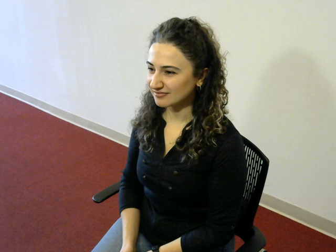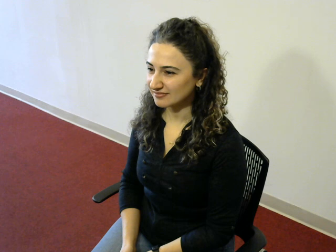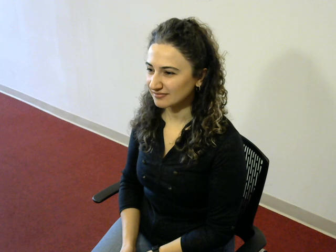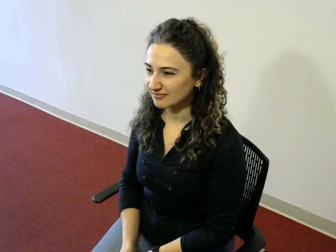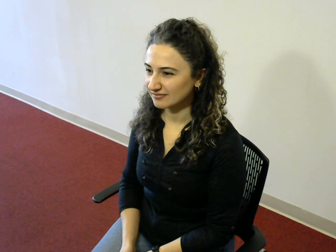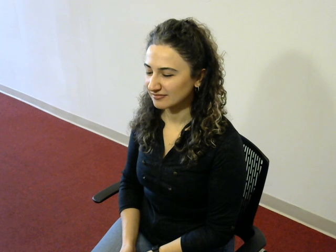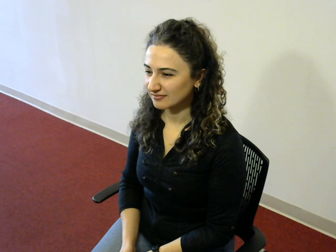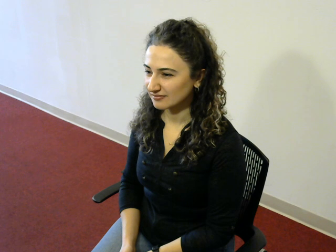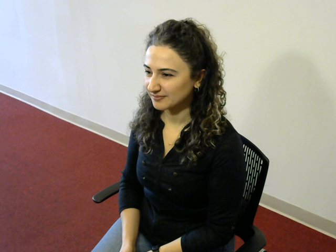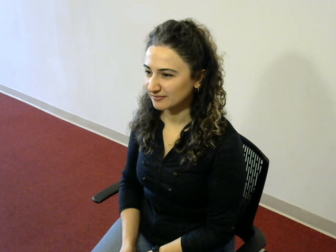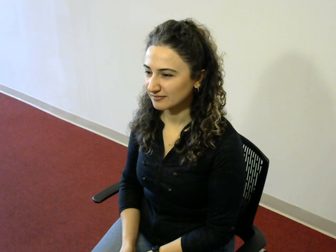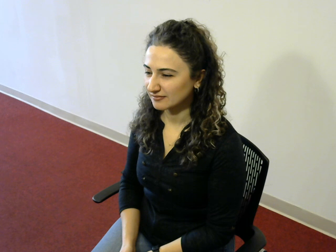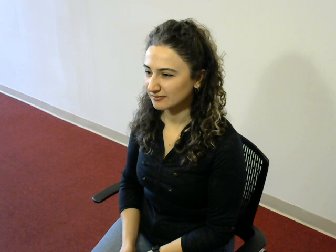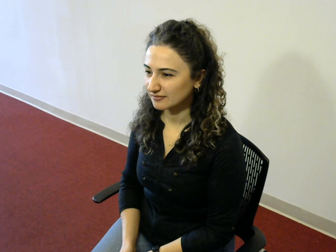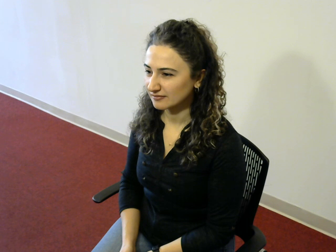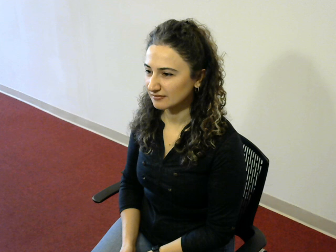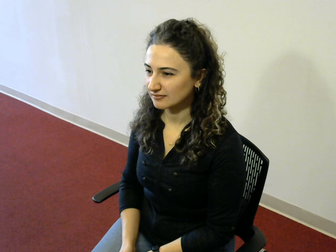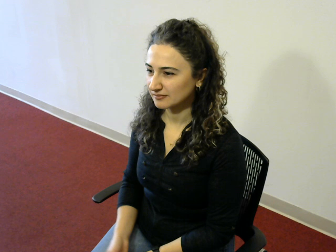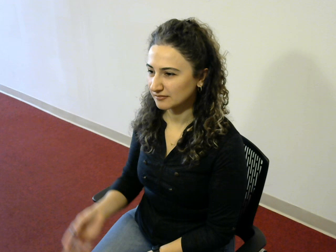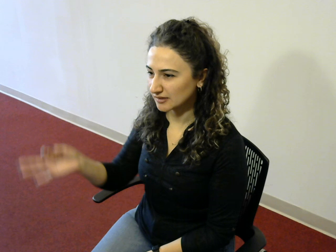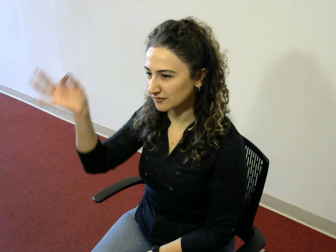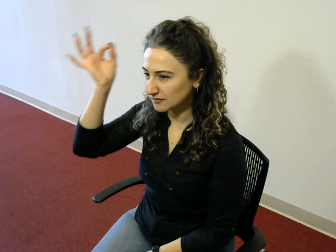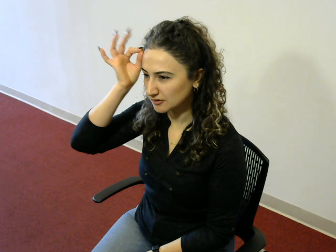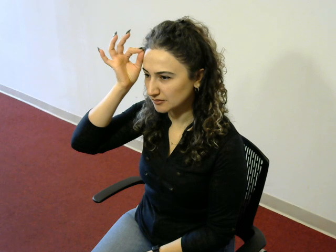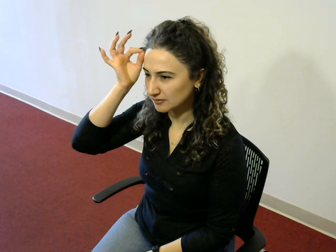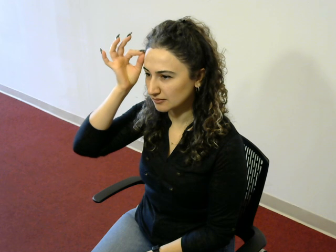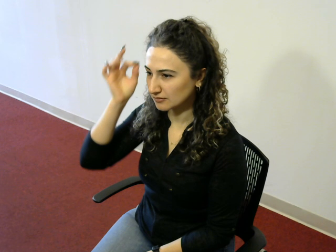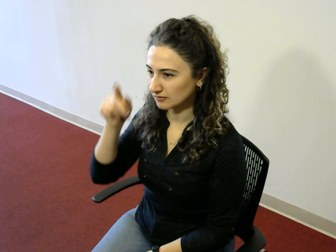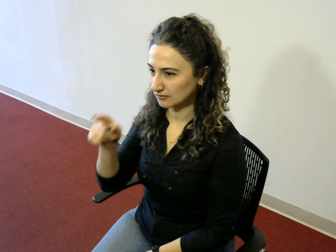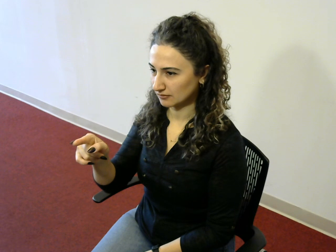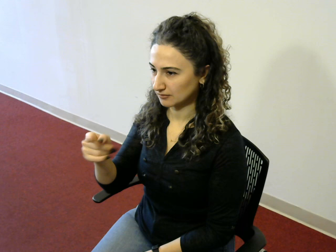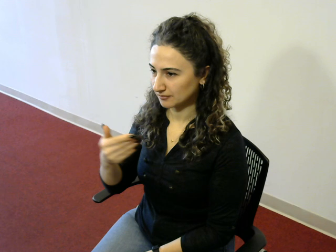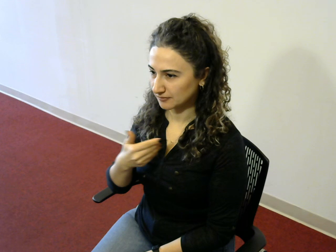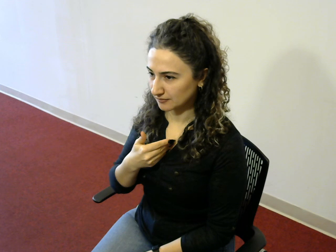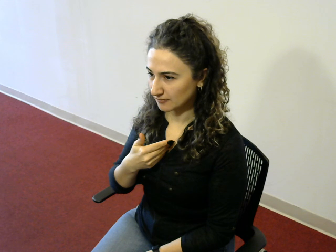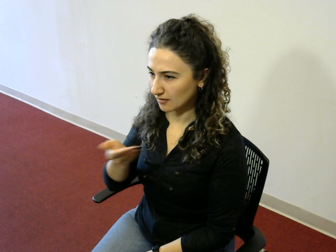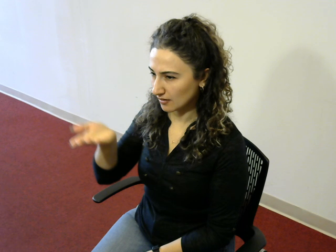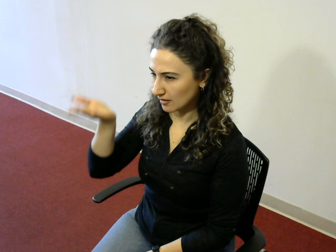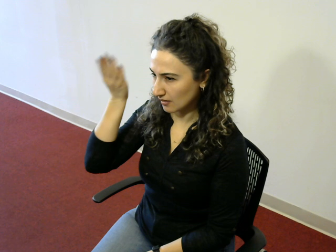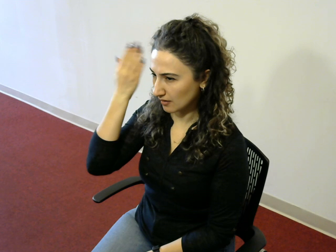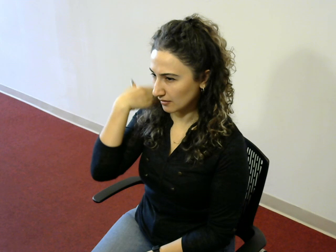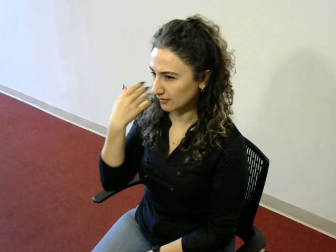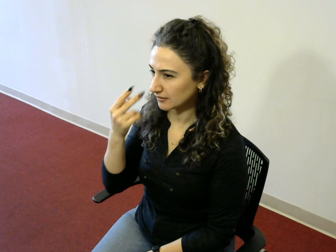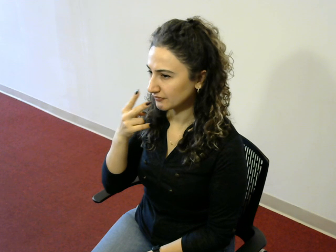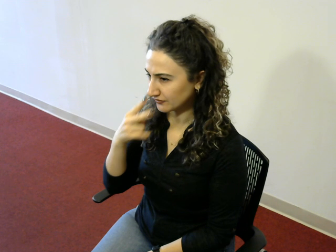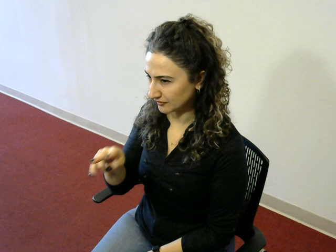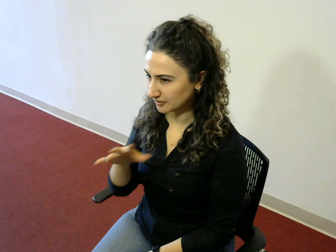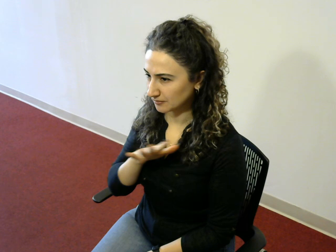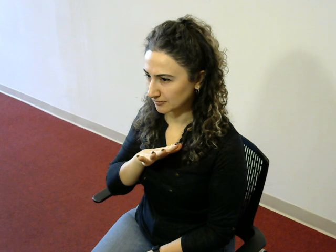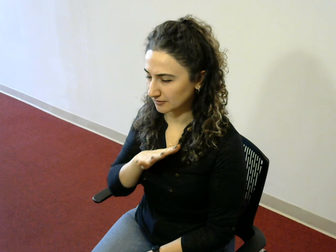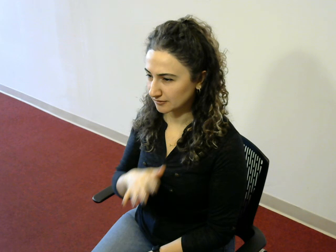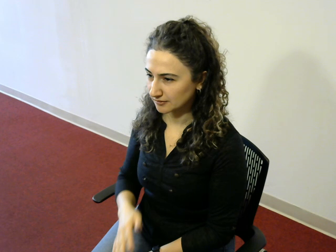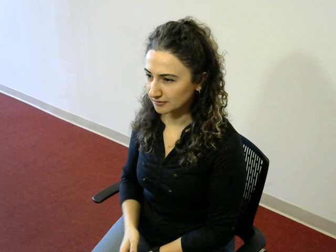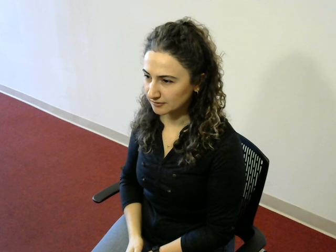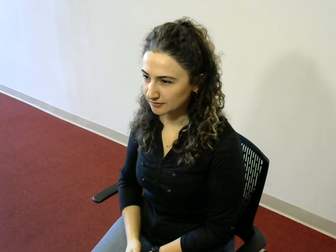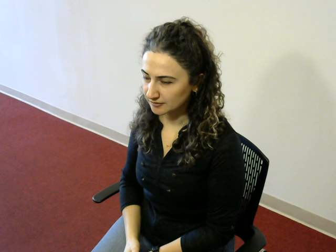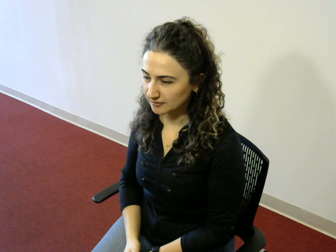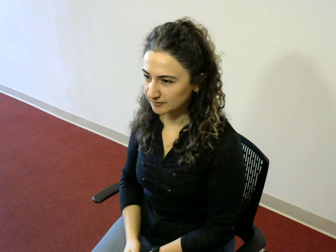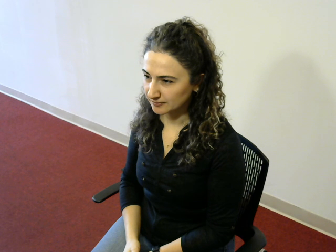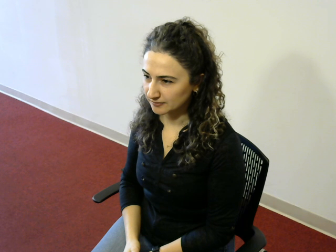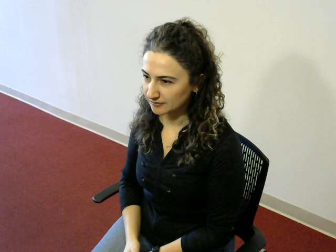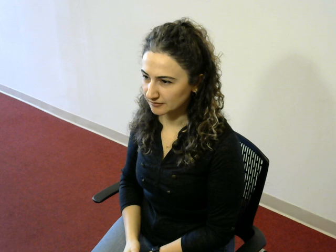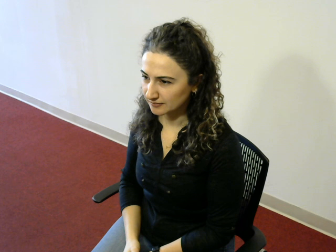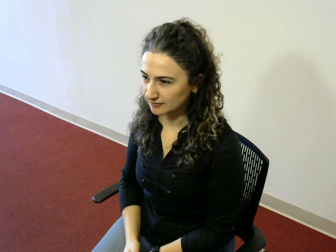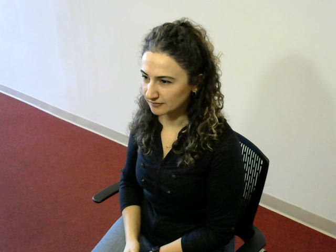Xatırladım, səni mən əvvəl də görmüşəm